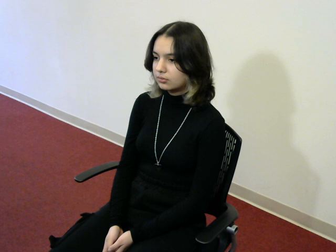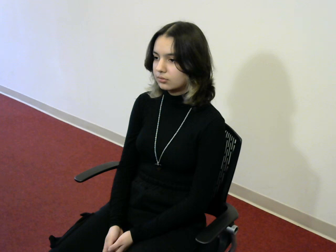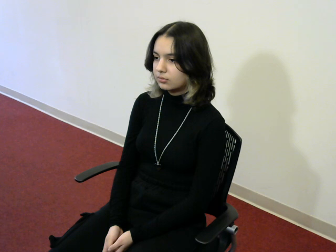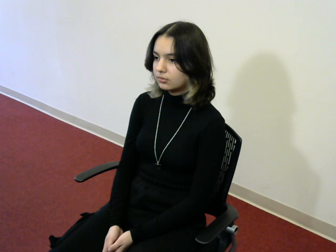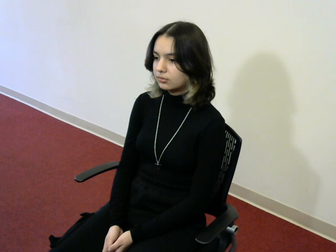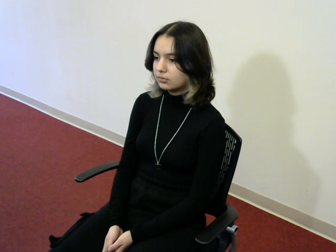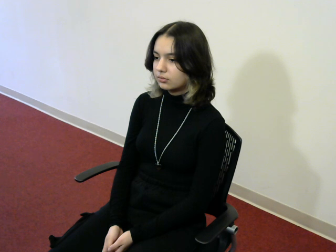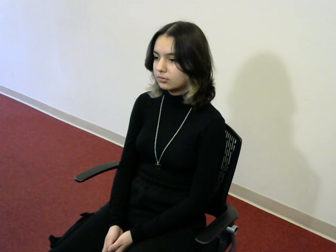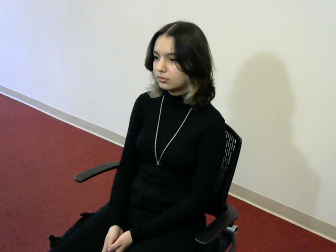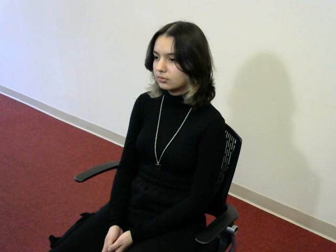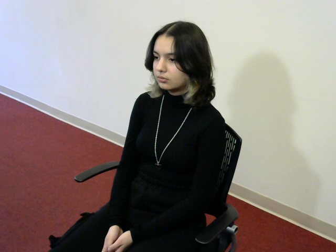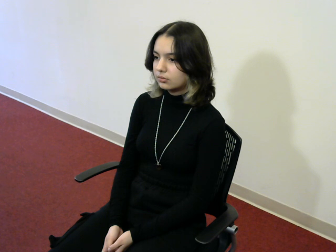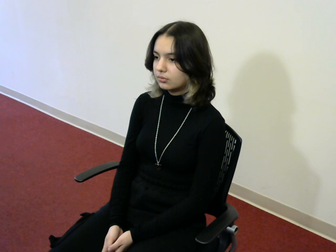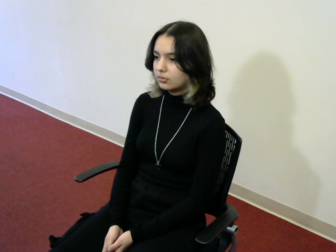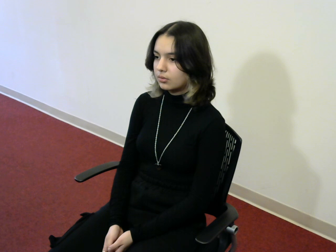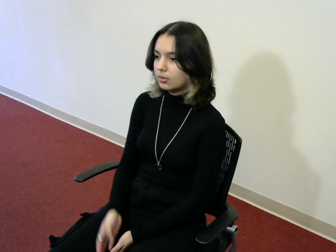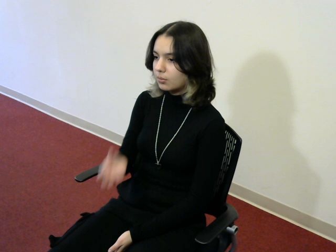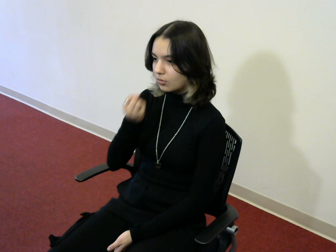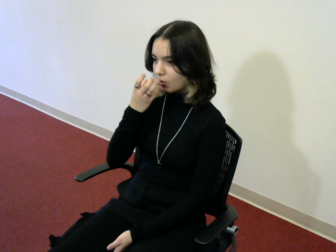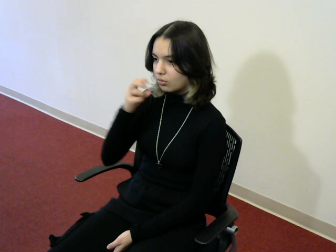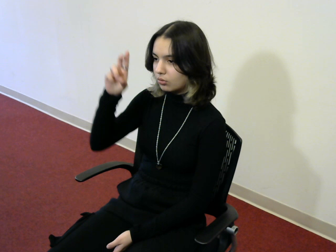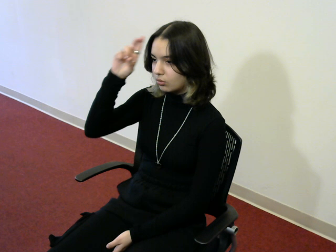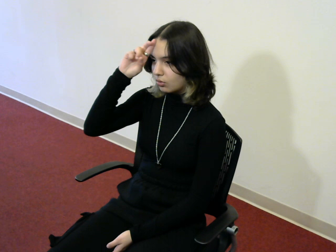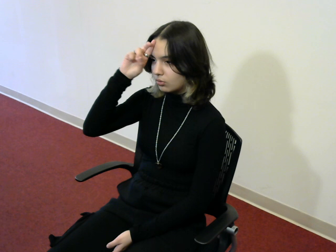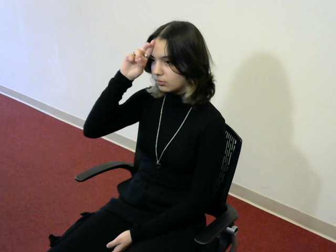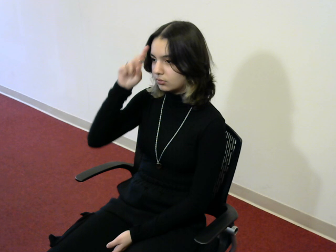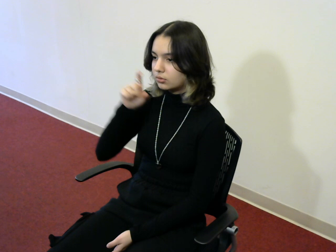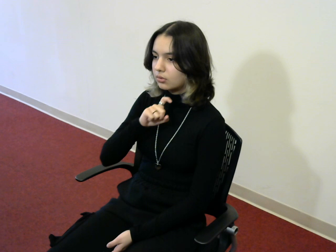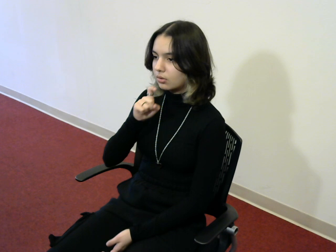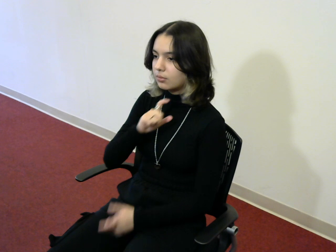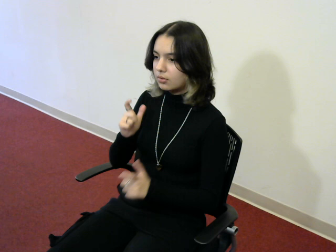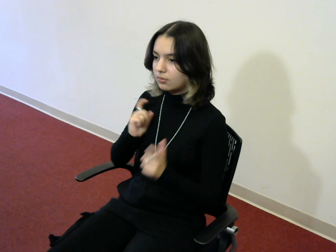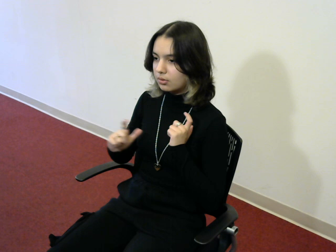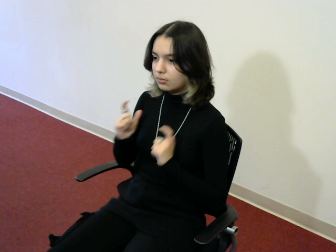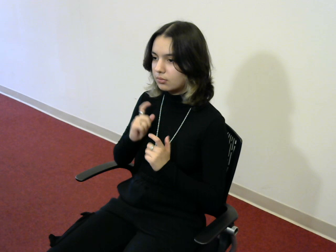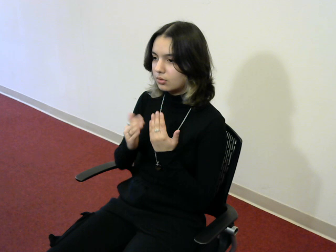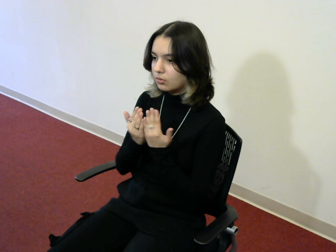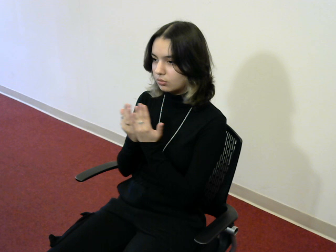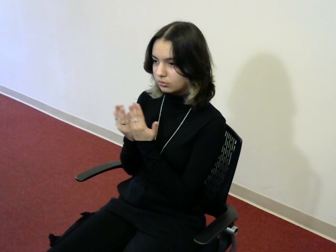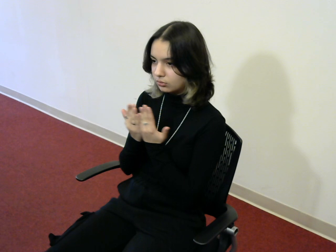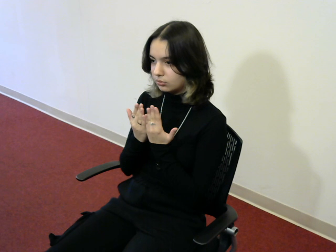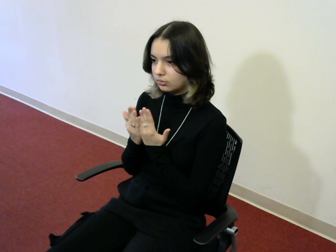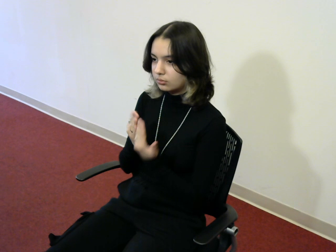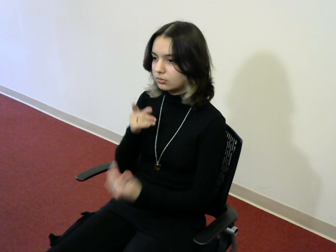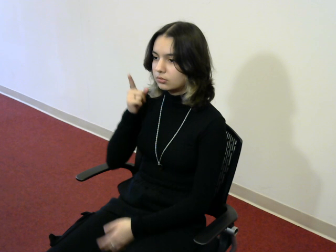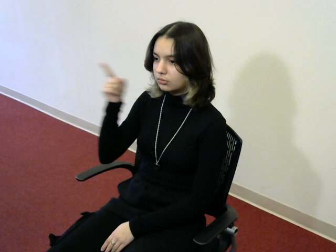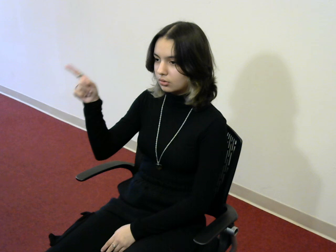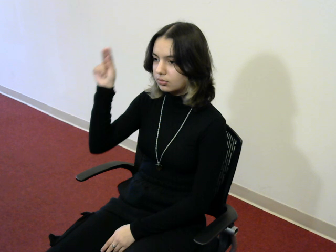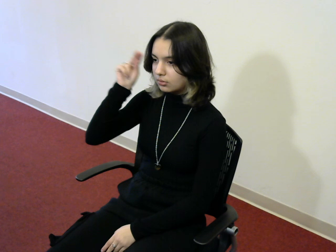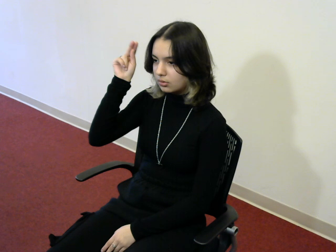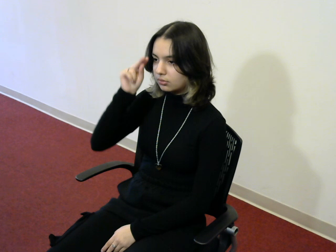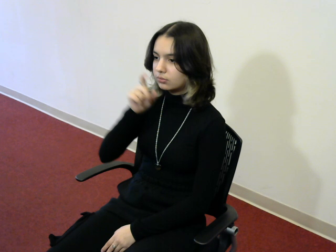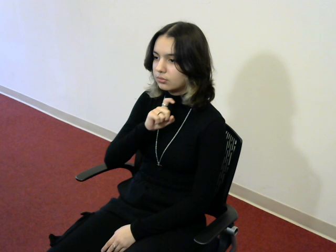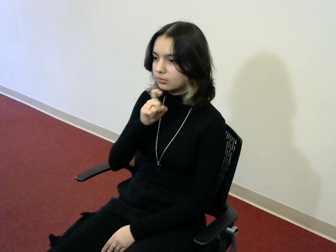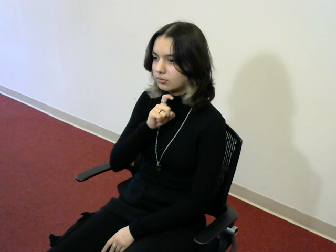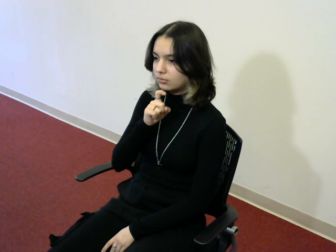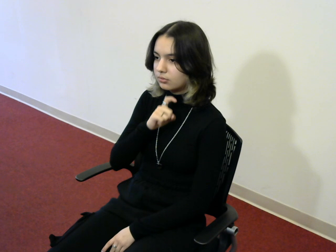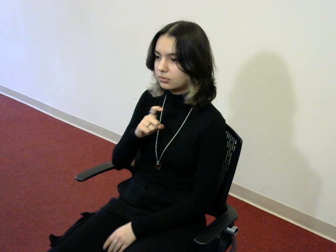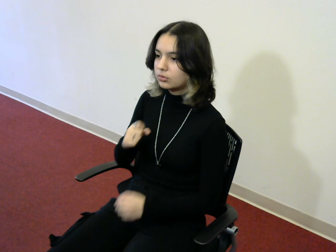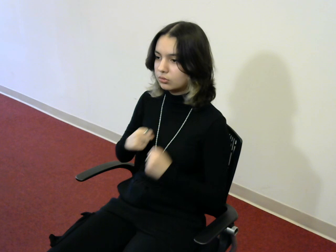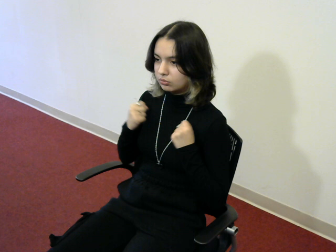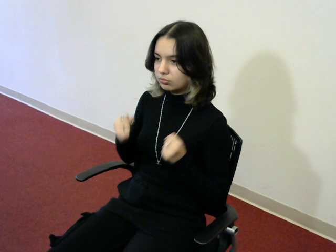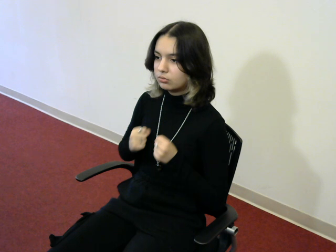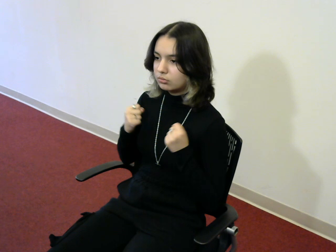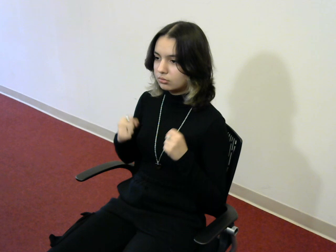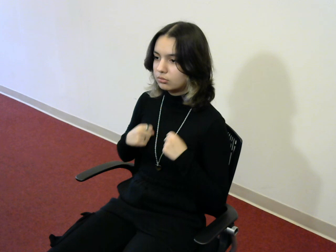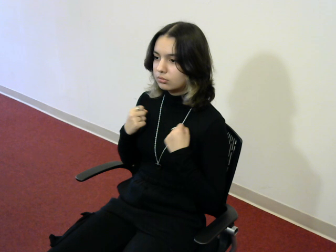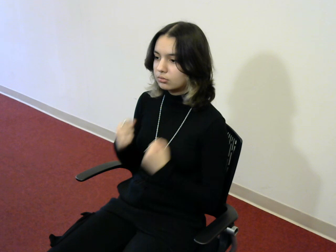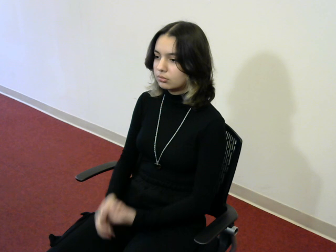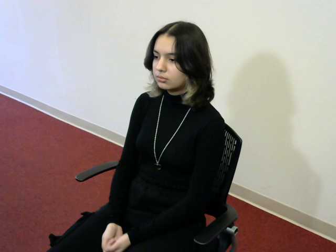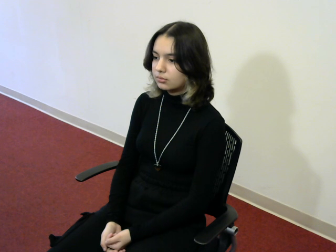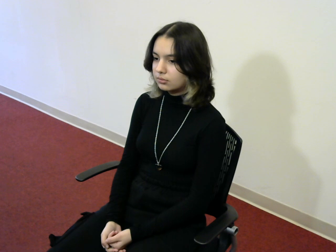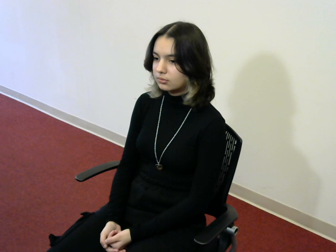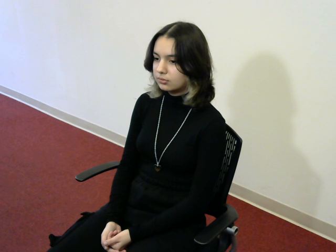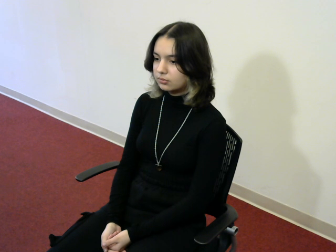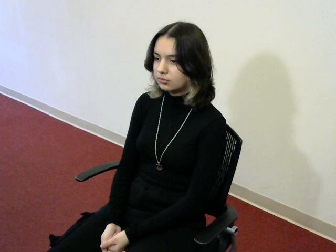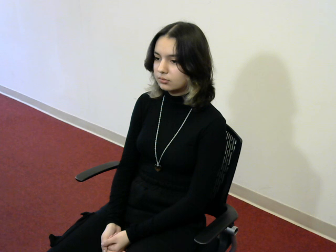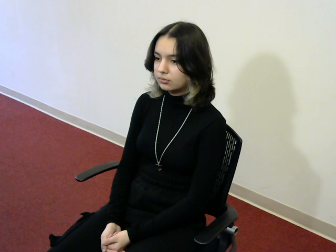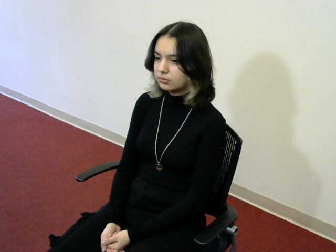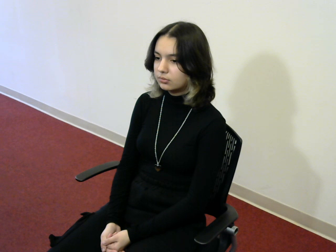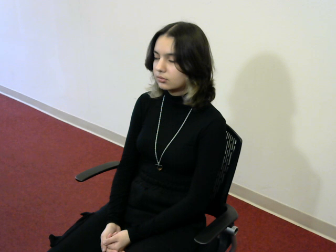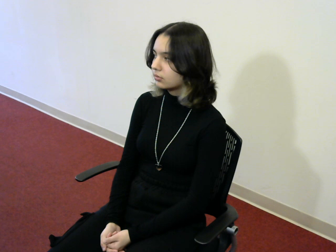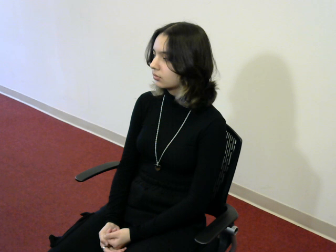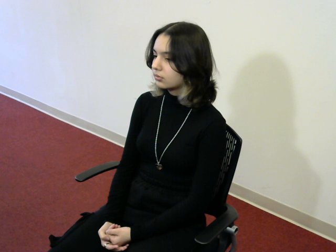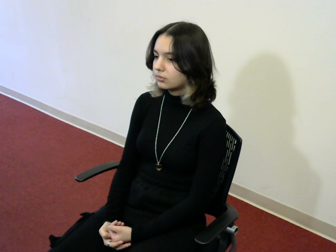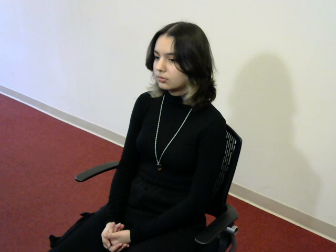Bakı Dövlət Universitetində oxuyan o tələbə çalışqandır